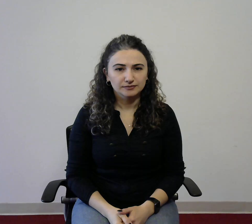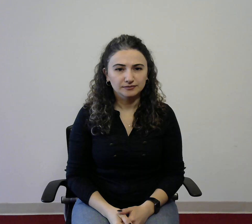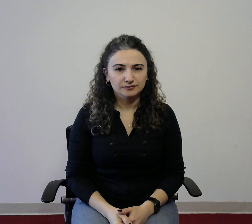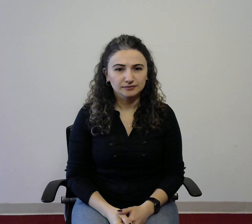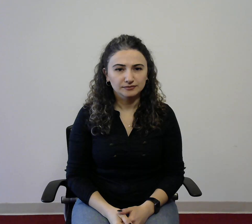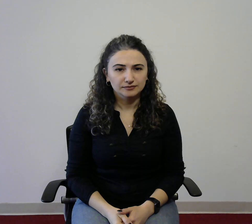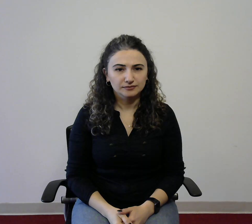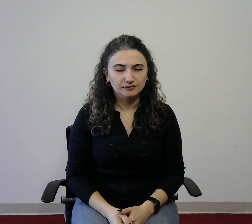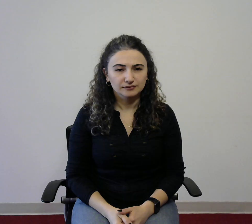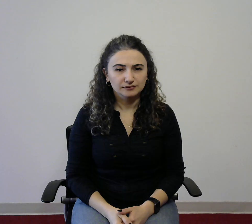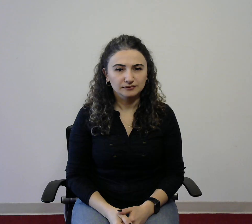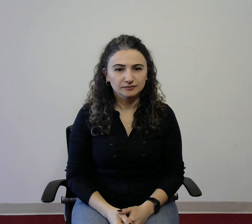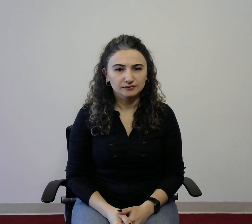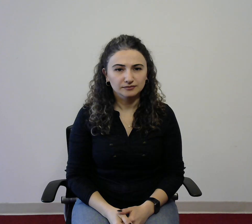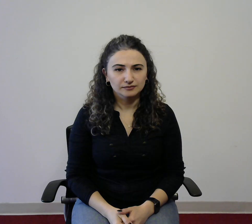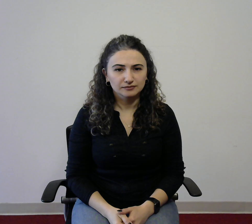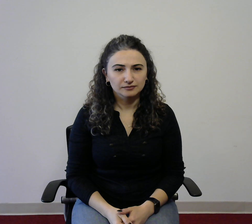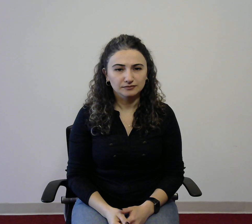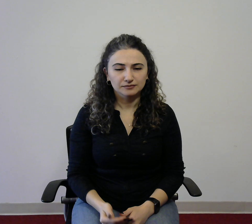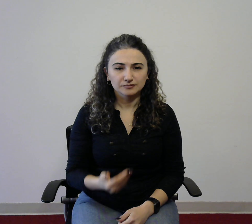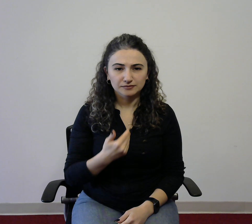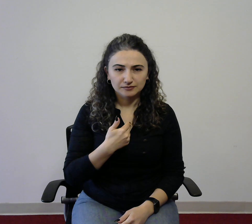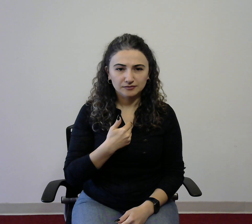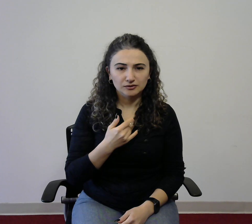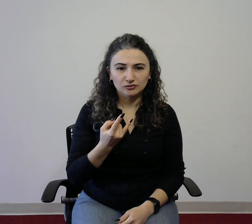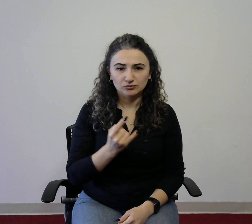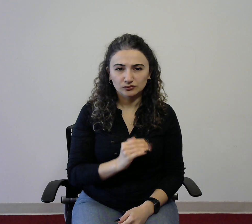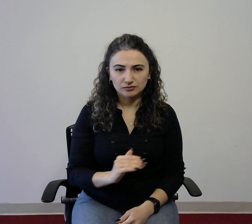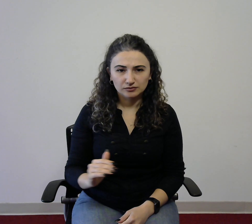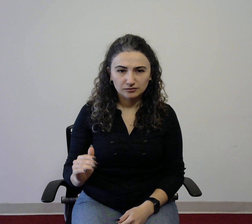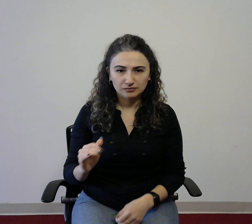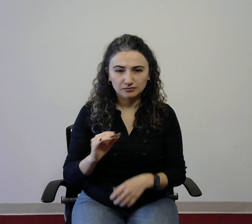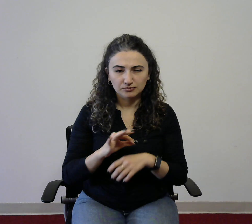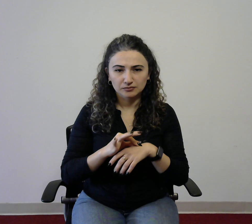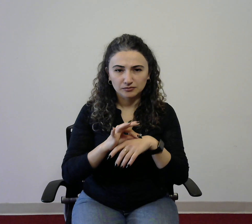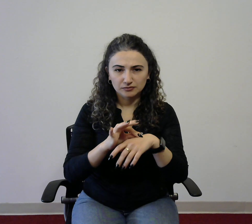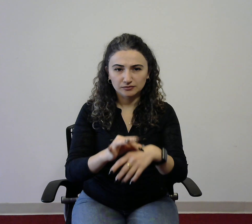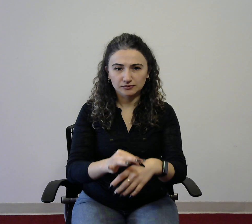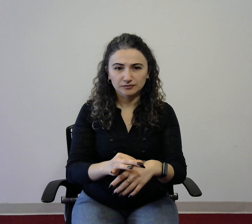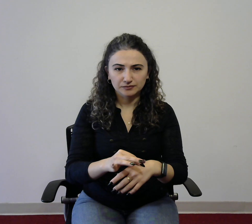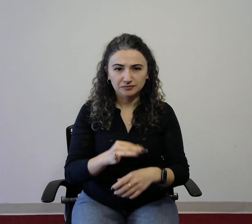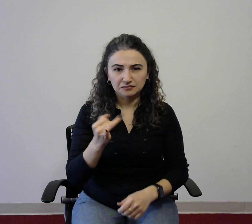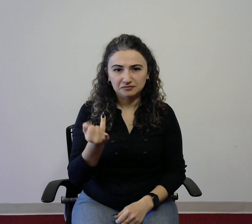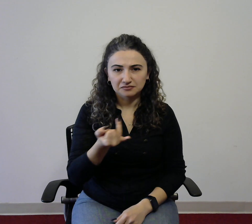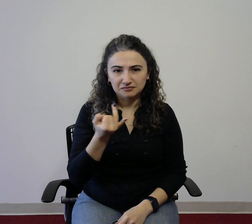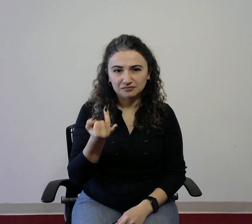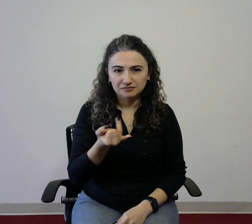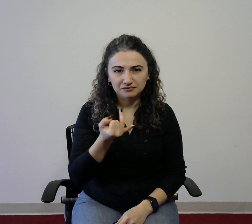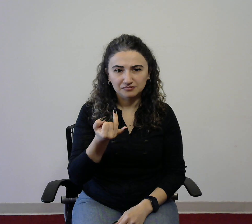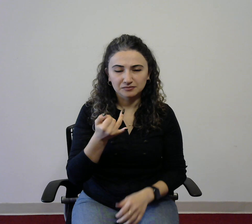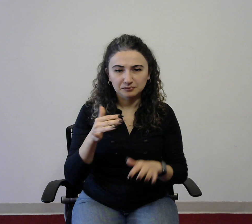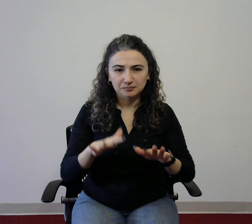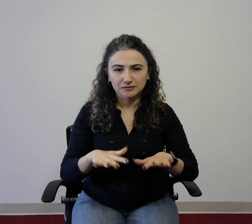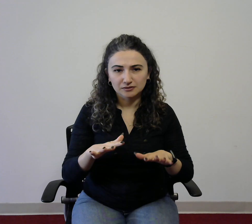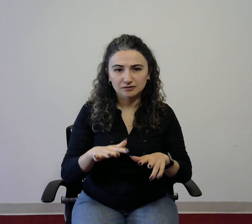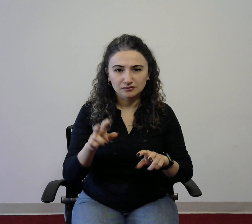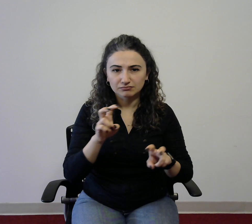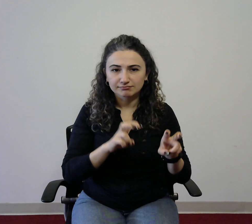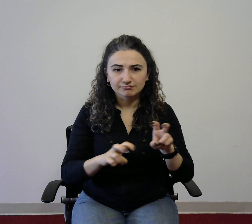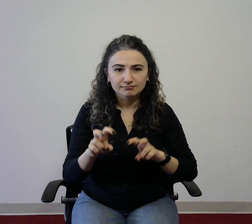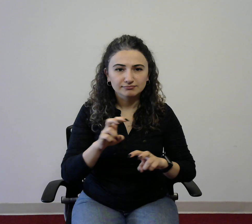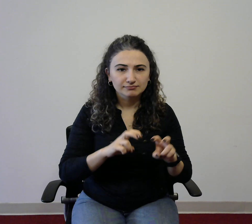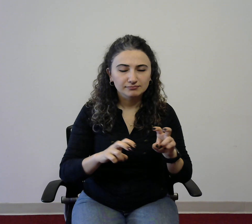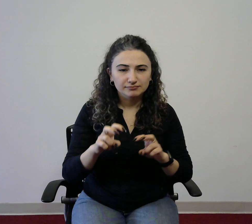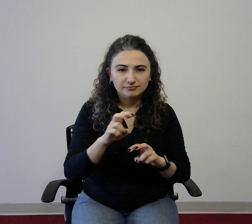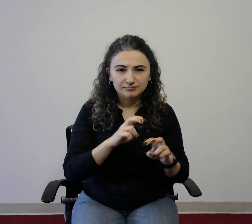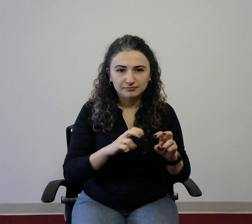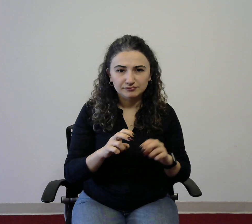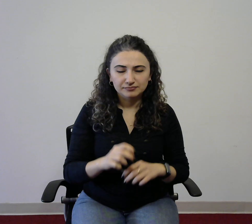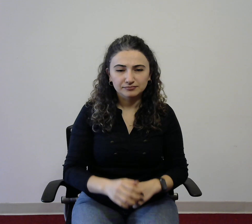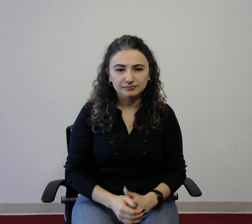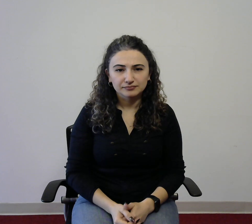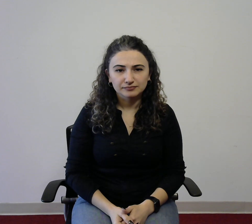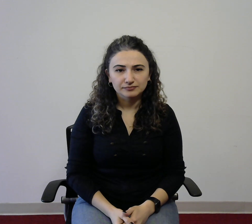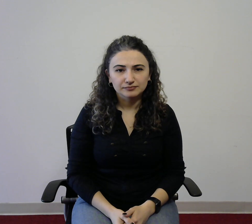Mən uşaqlarımı aparmağa maraqlı yer axtarıram